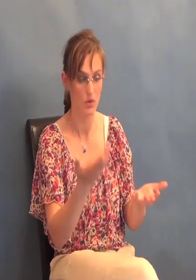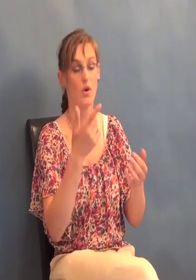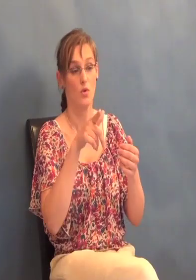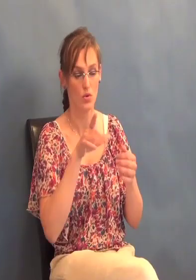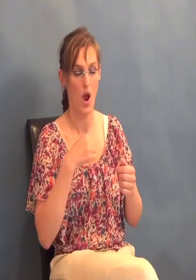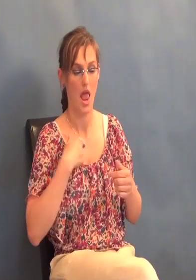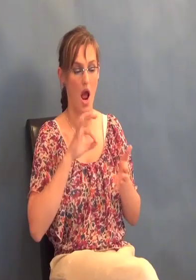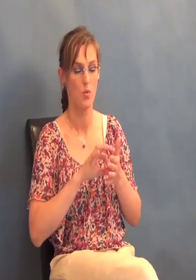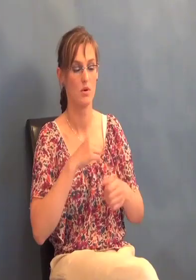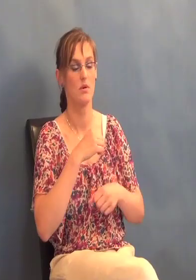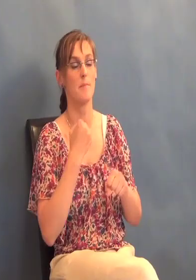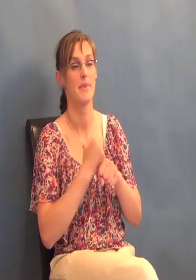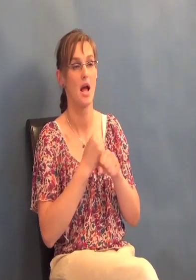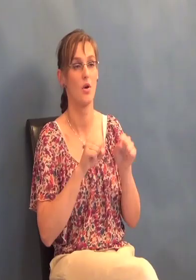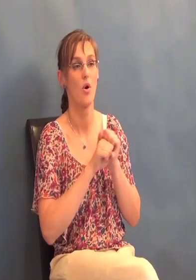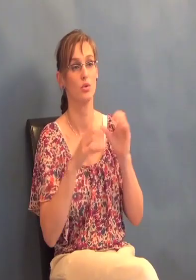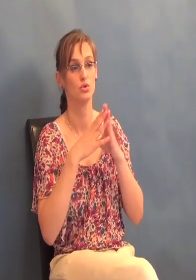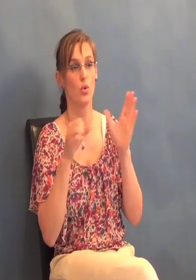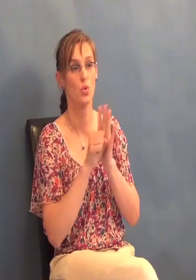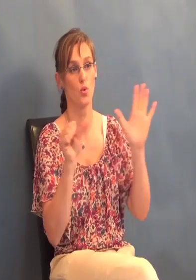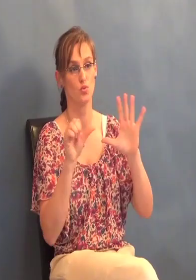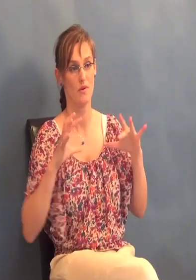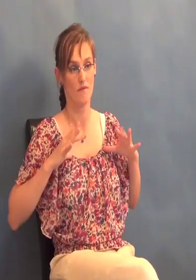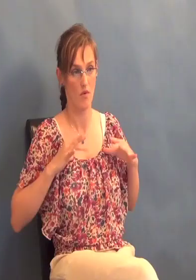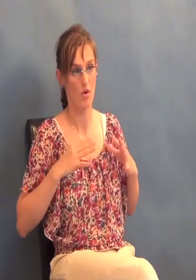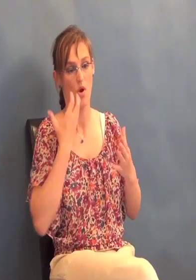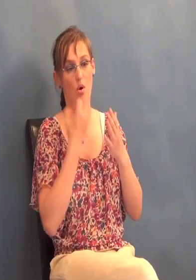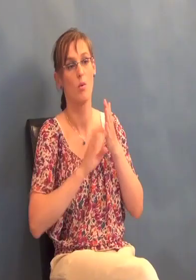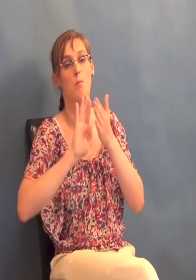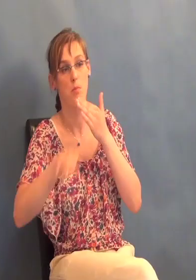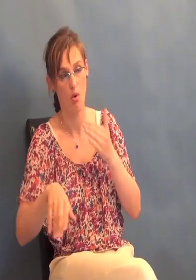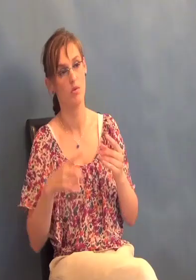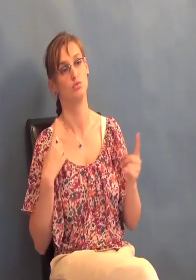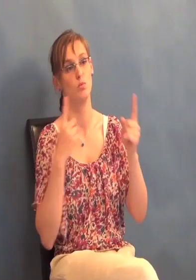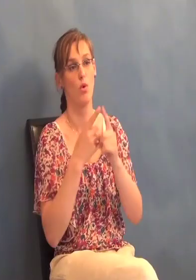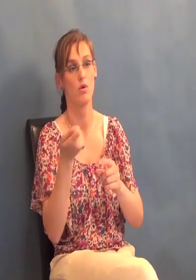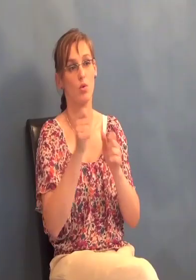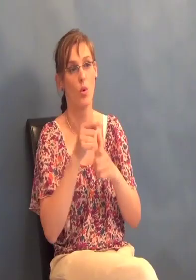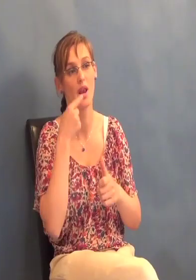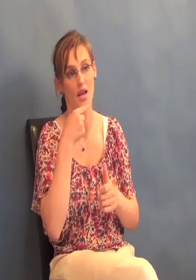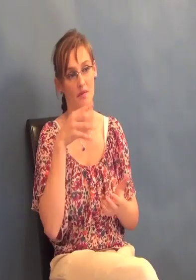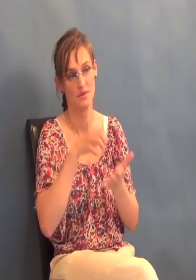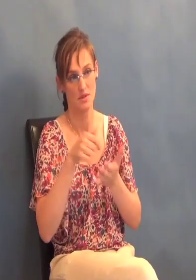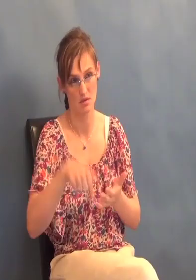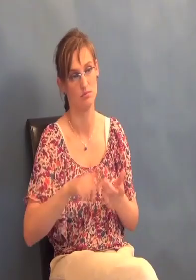To ja akurat mam pracę od dziesiątej do szóstej, potem wolne i po pracy korzystając z tej okazji, spotkamy się. Pojadę do lingwisty.